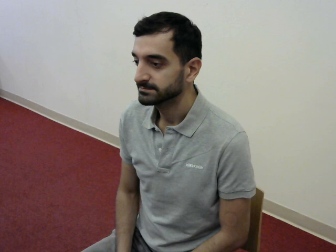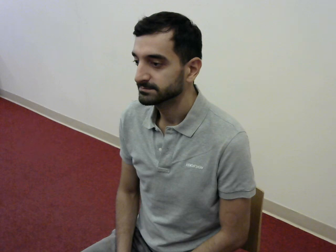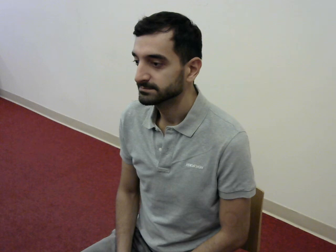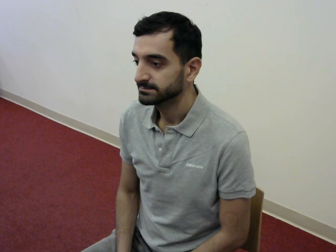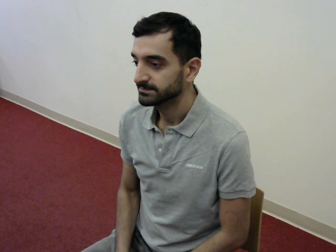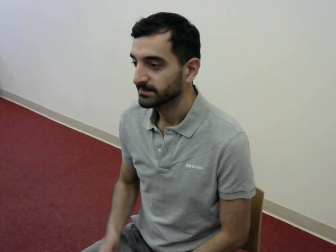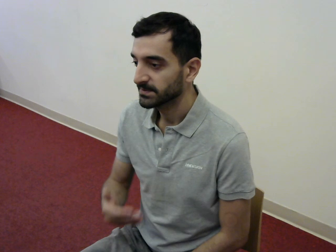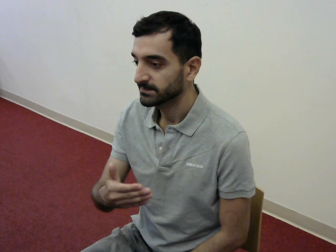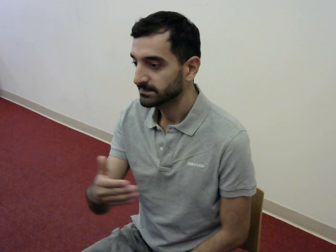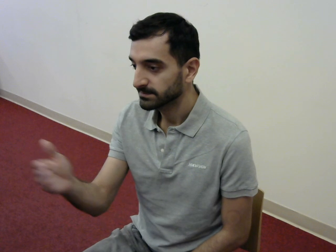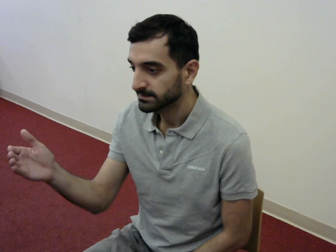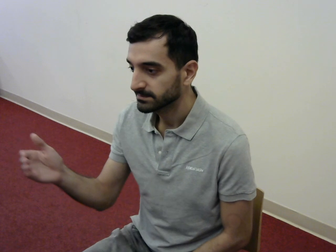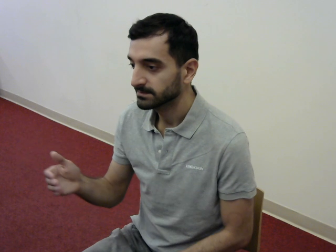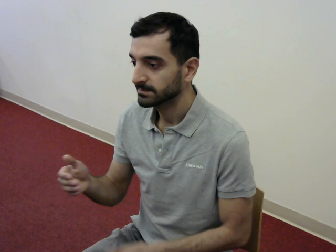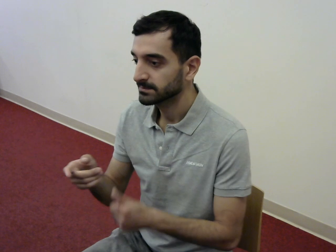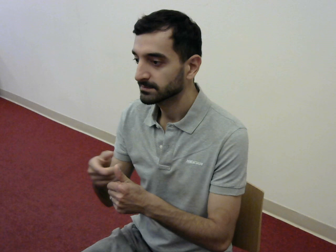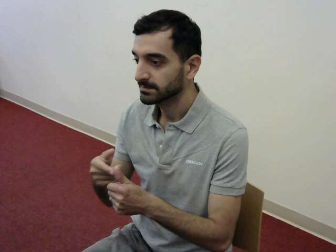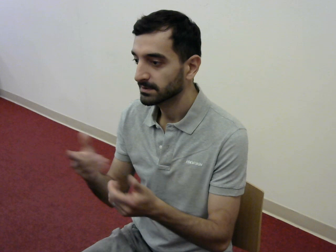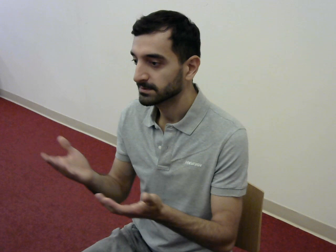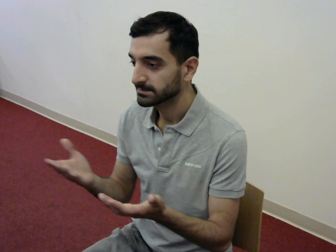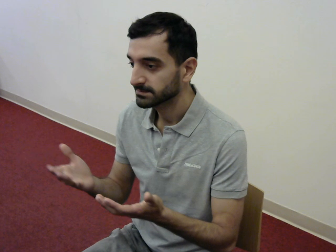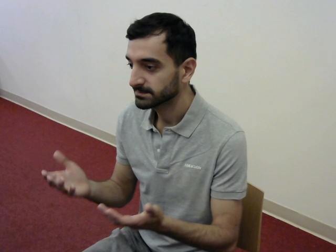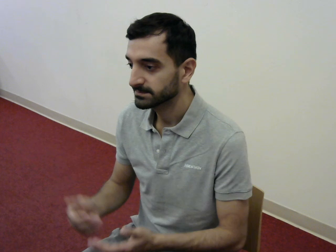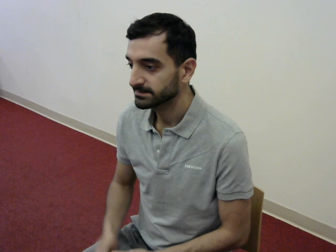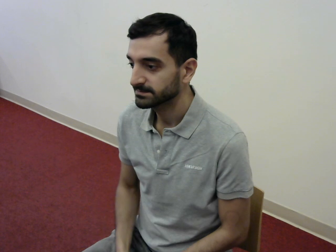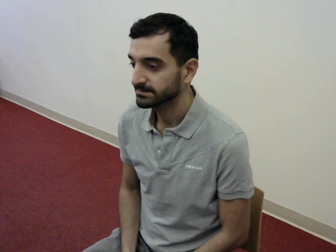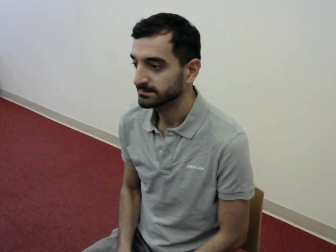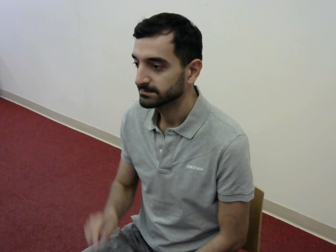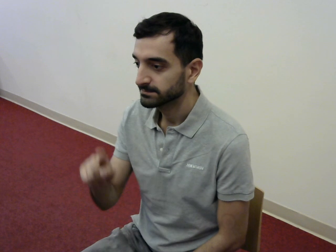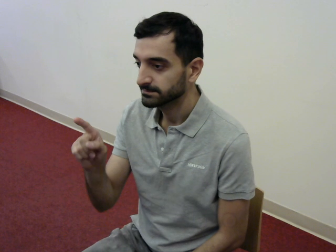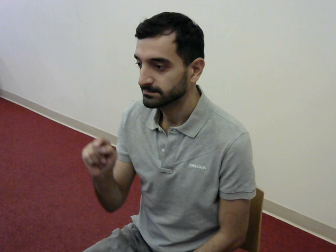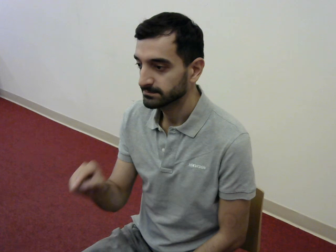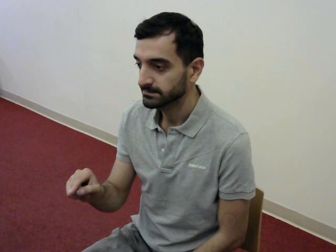Sizin adınız nədir?